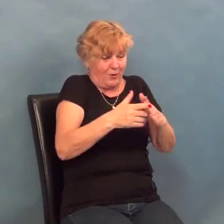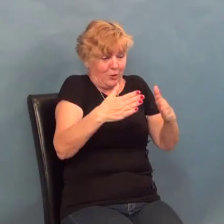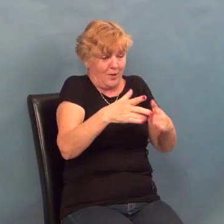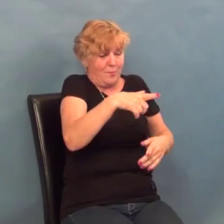Sprzątam.